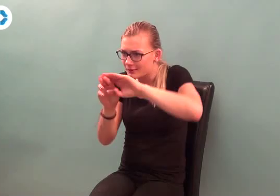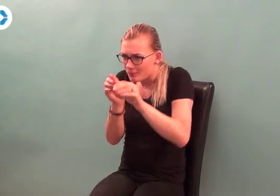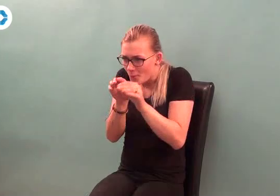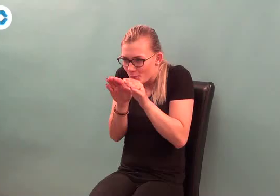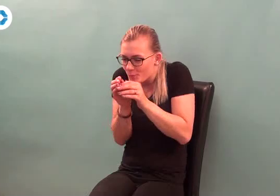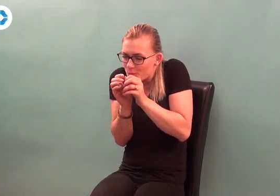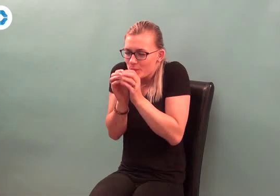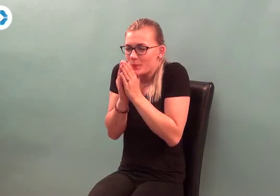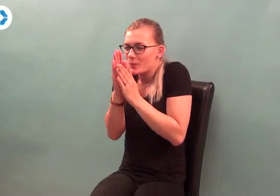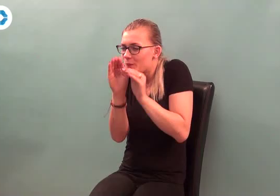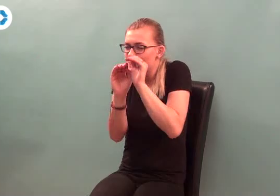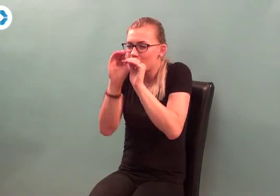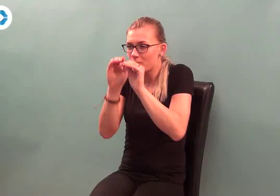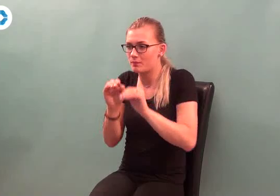Wspina się we wnętrzu rynny.